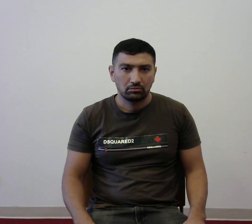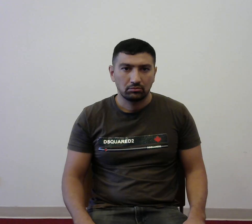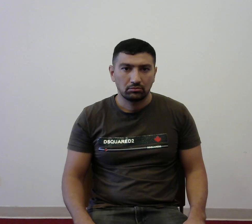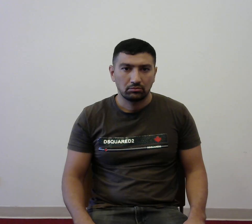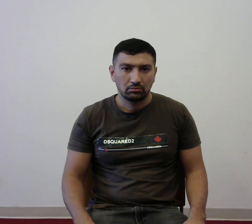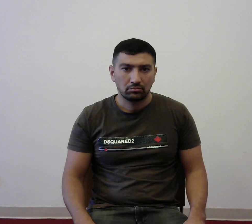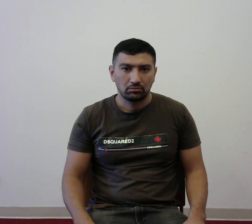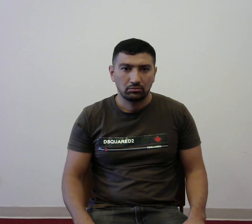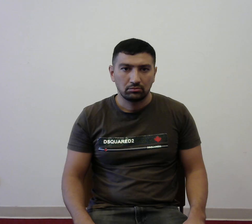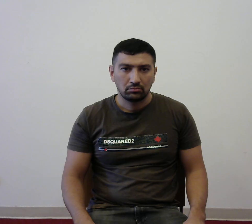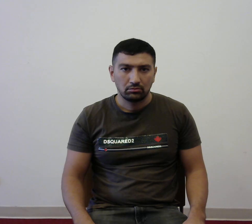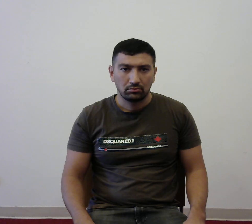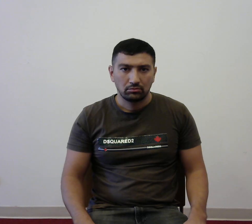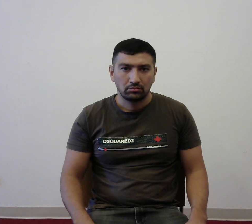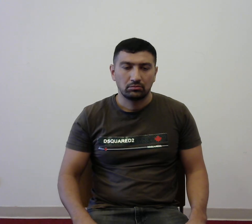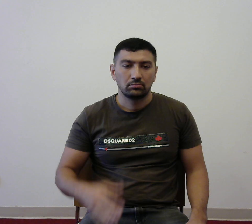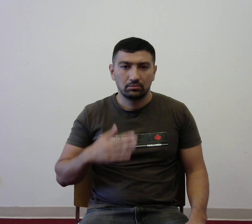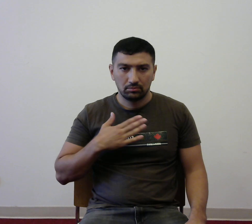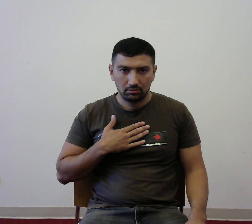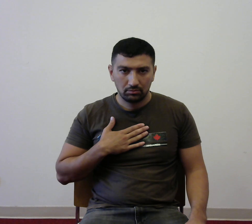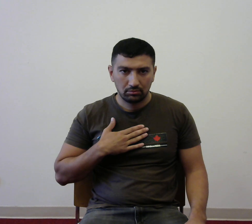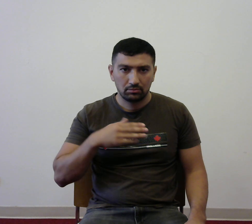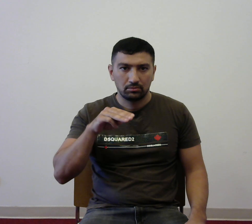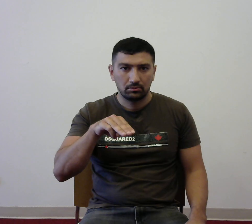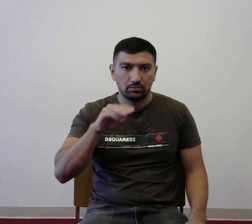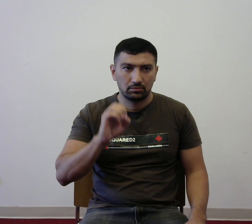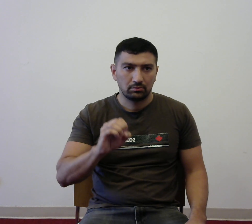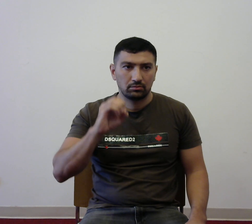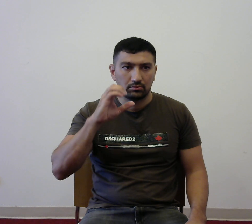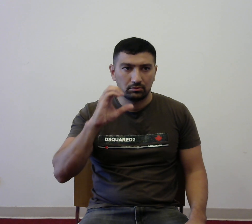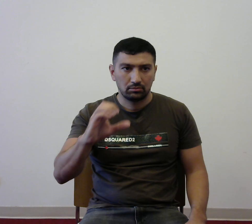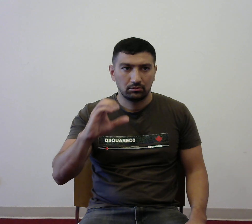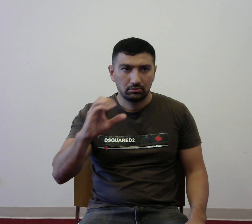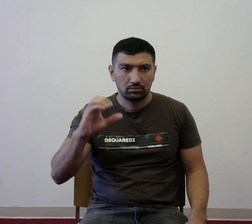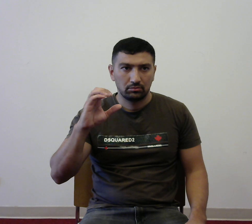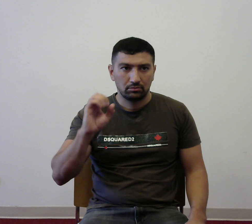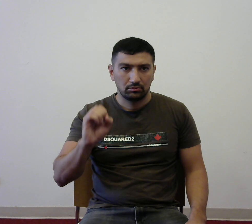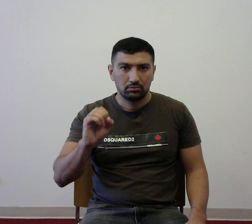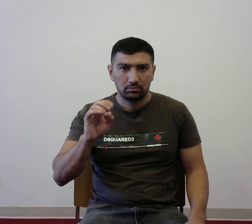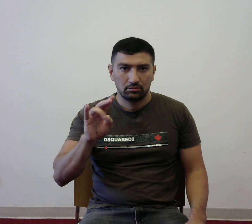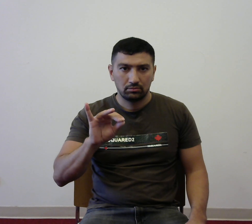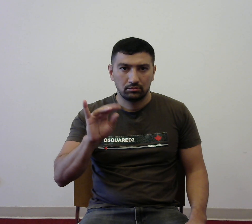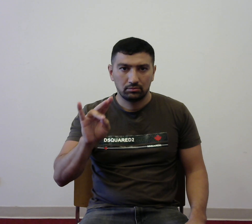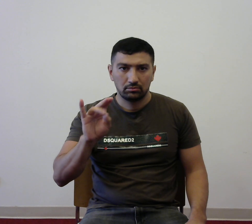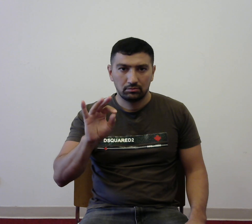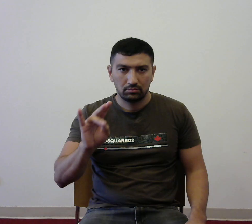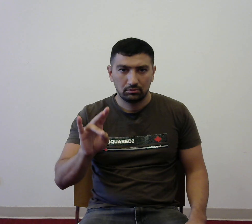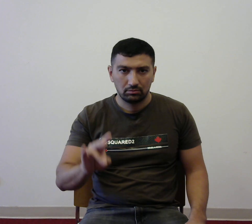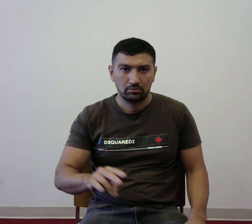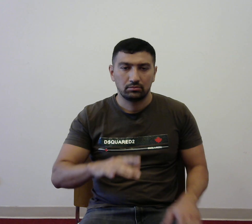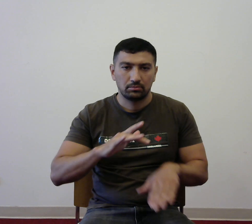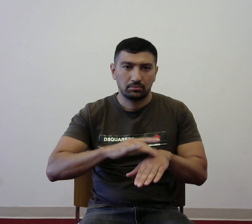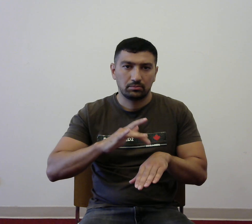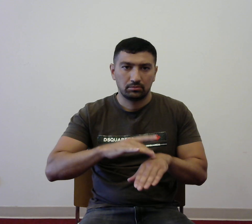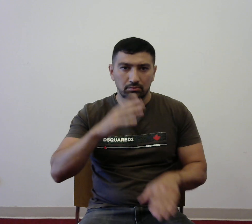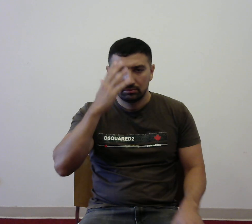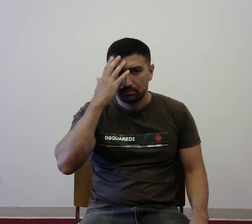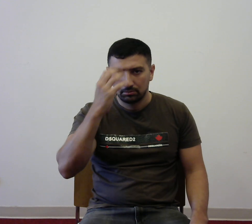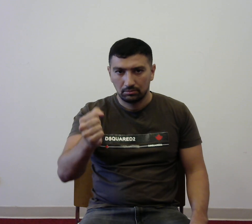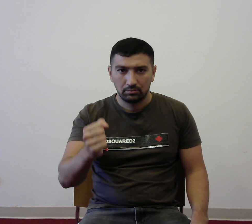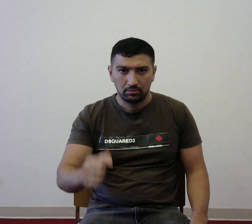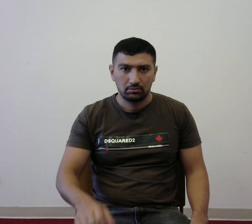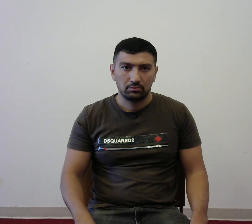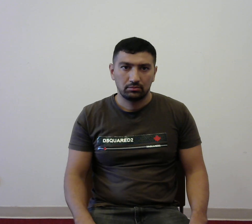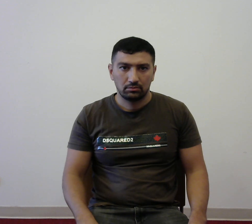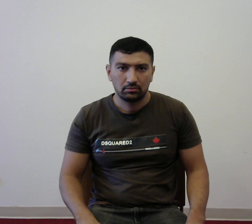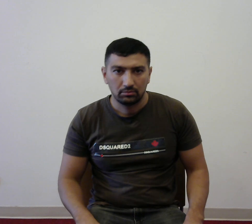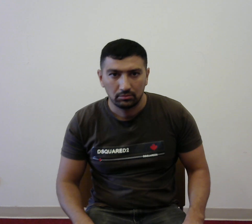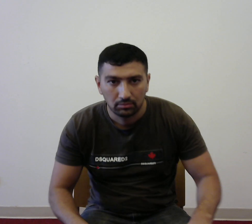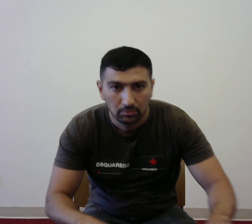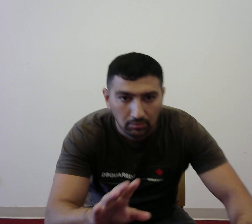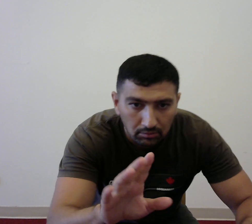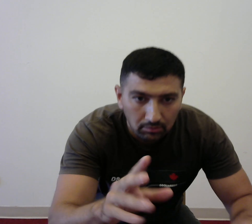Mən Messinin fanatıyam